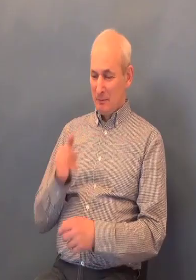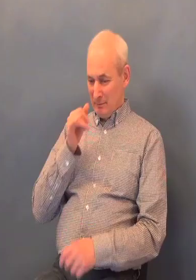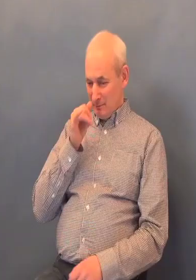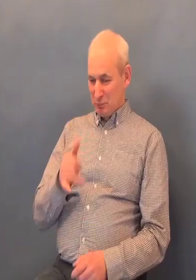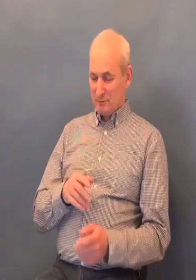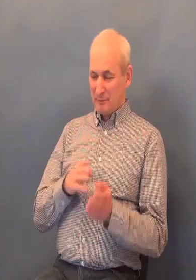Nie można.